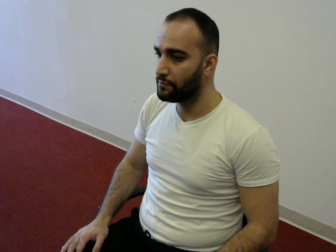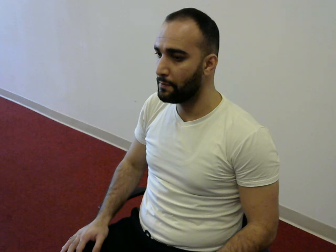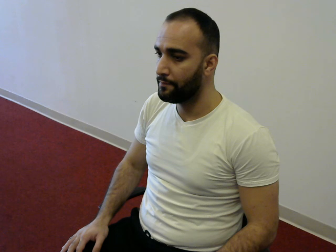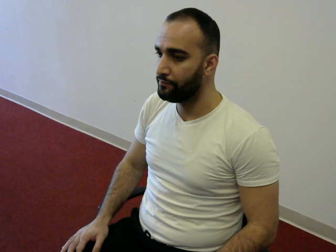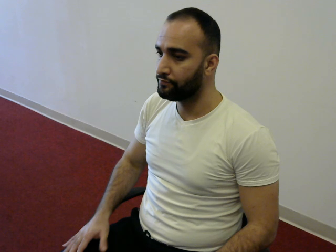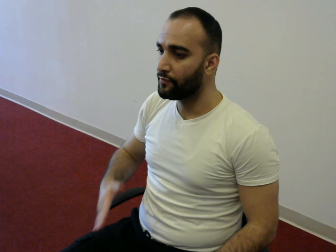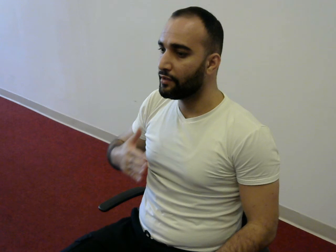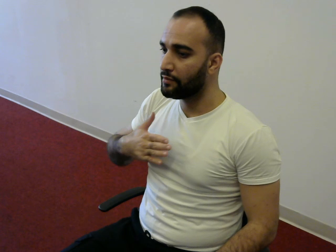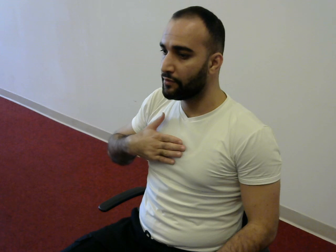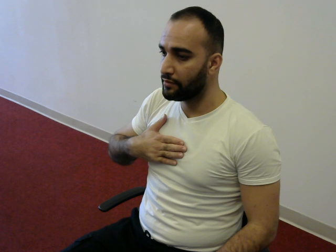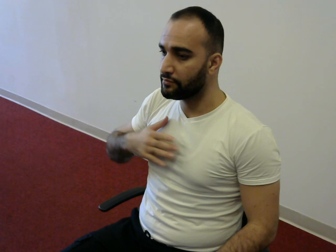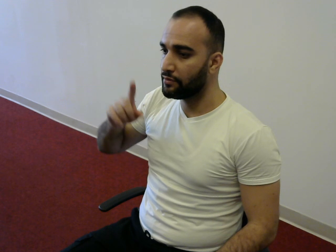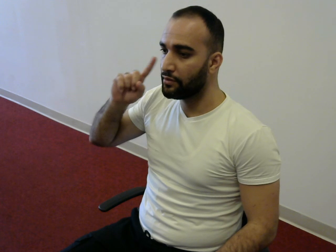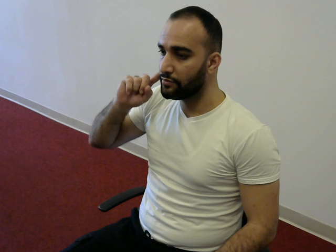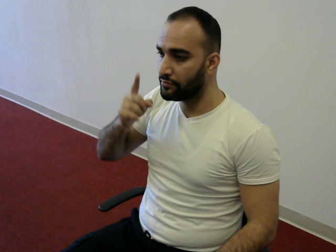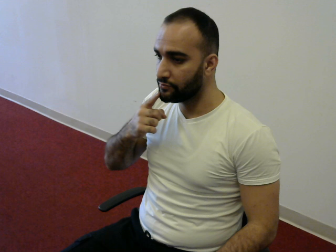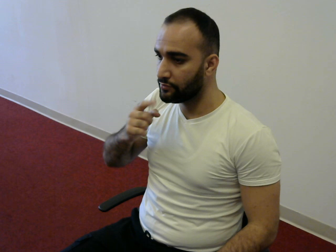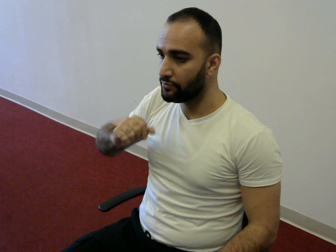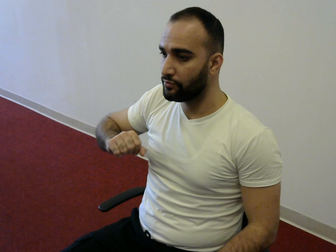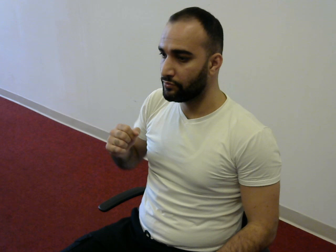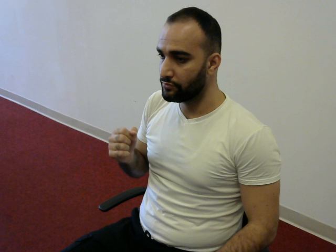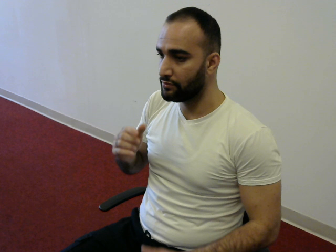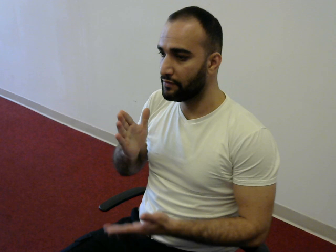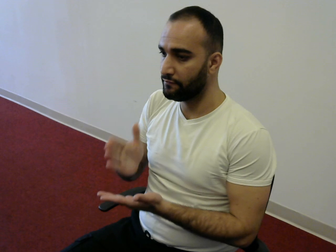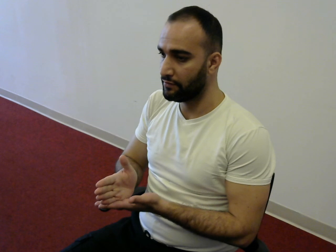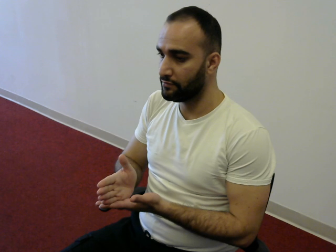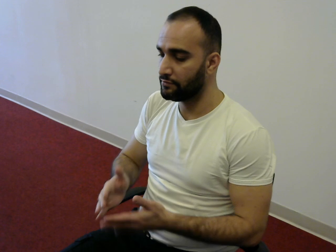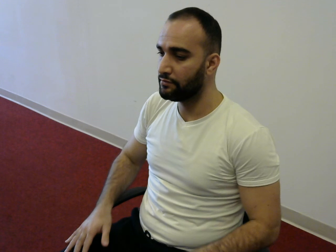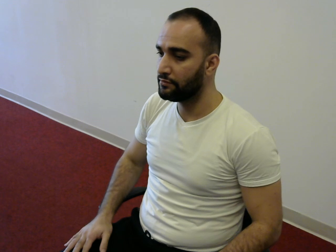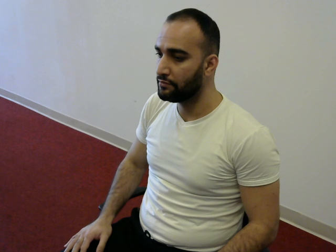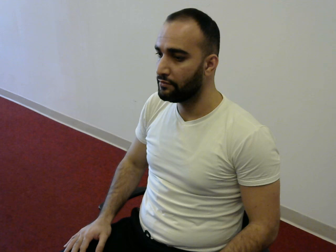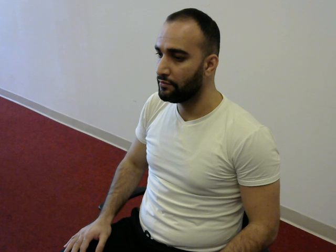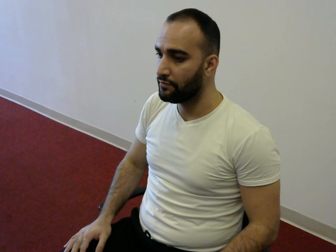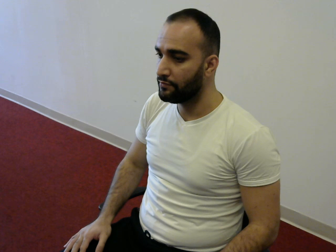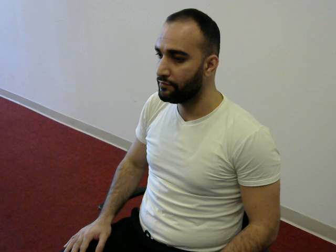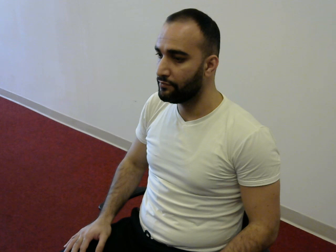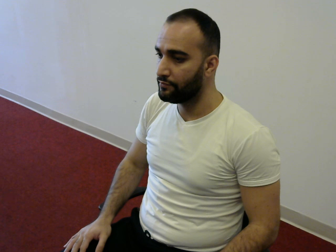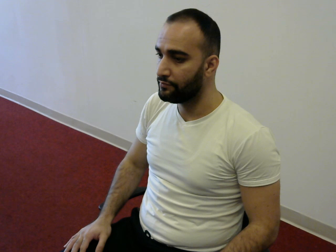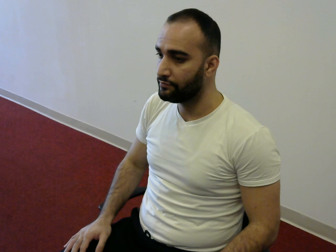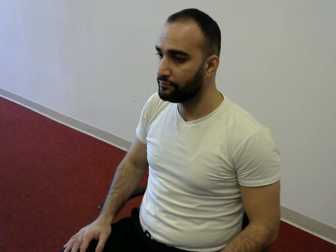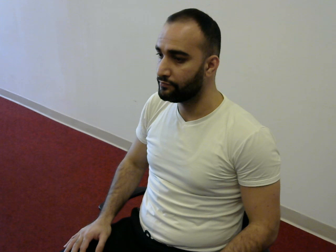Mənim eşitmə məhdudiyyətli dostlarım var